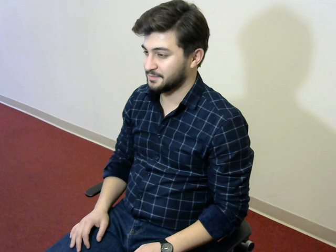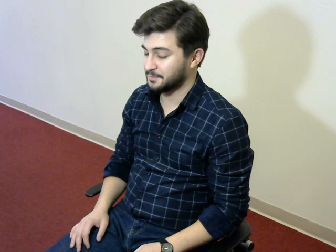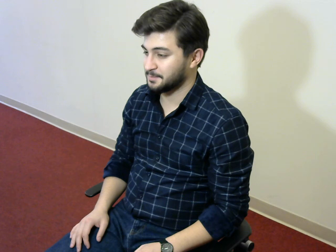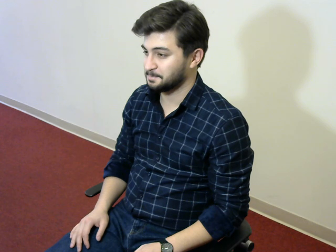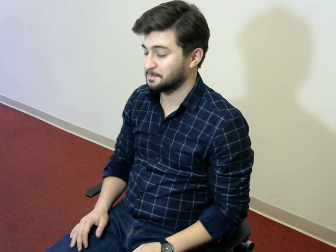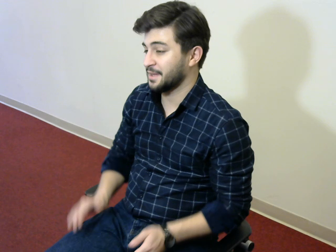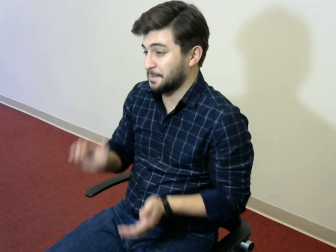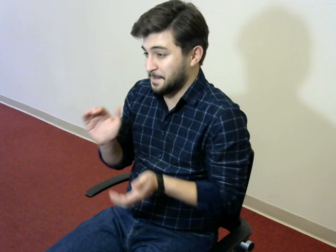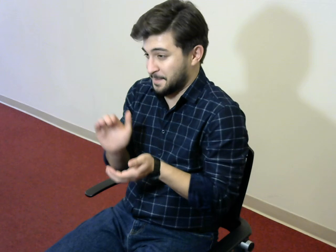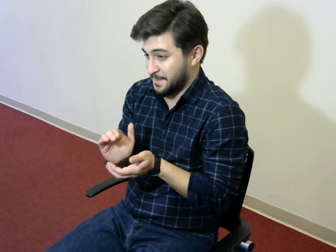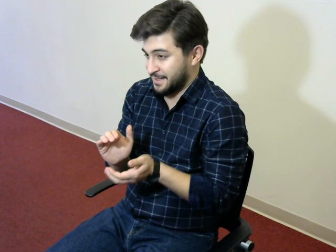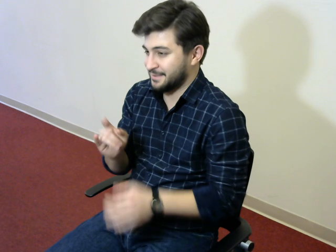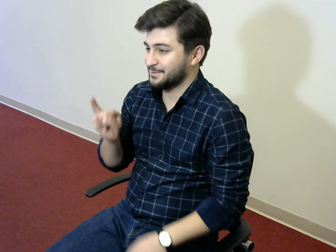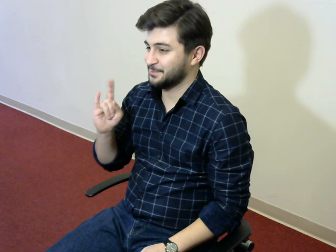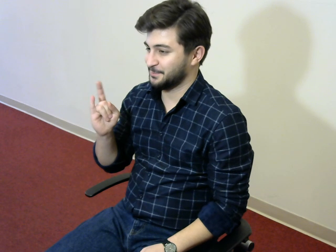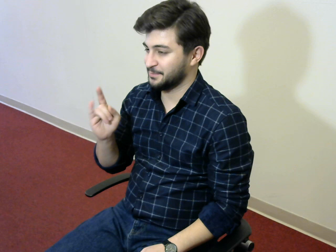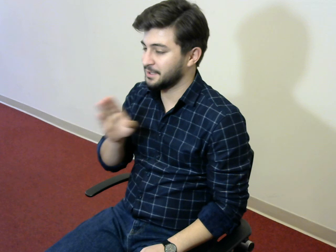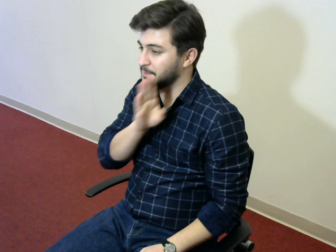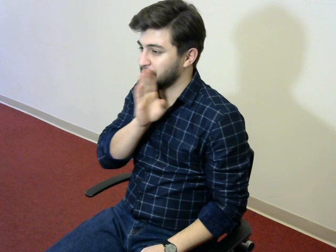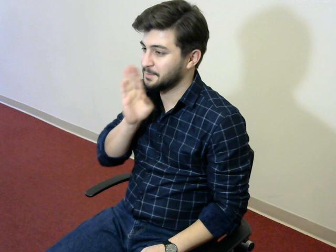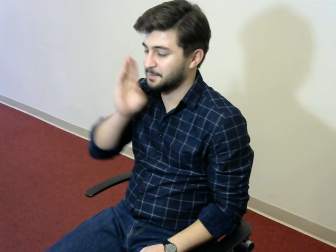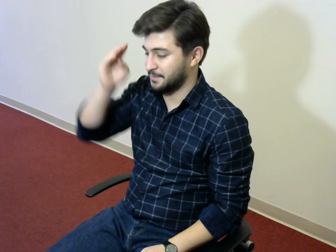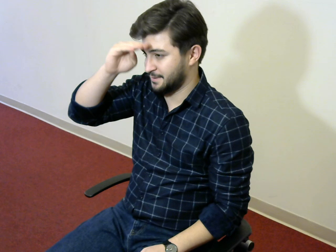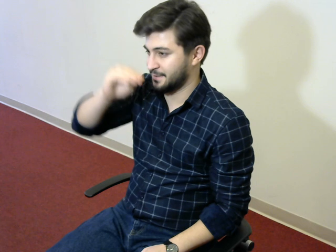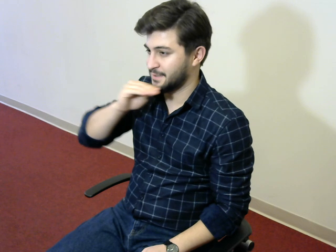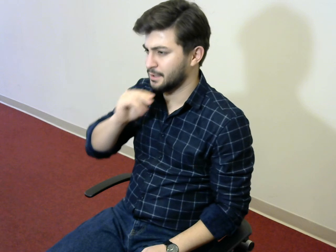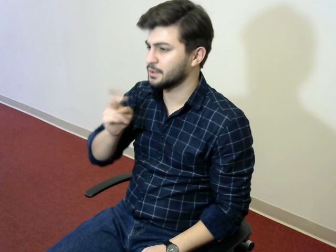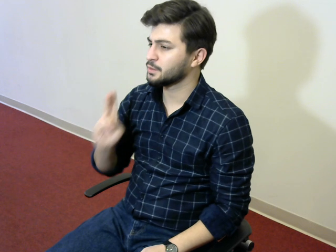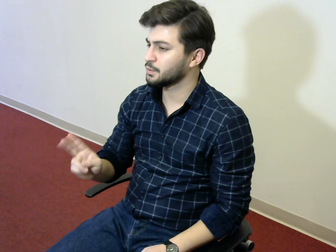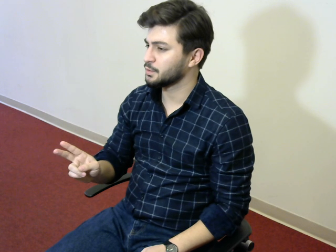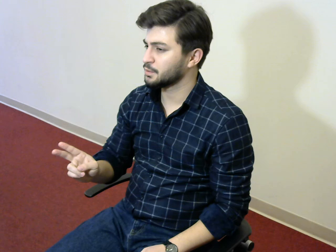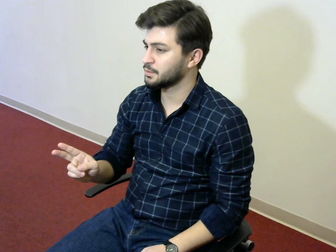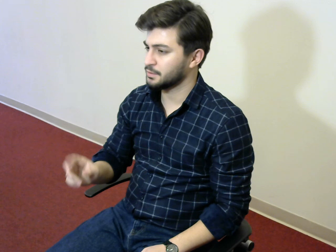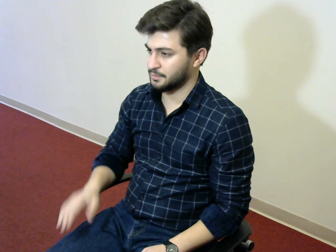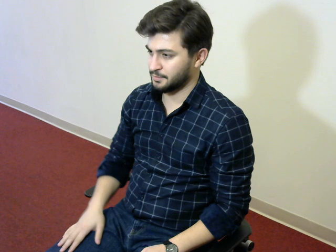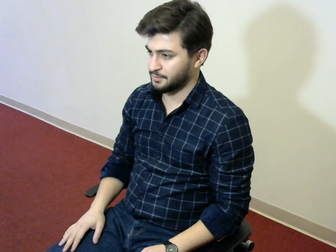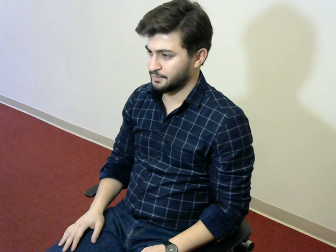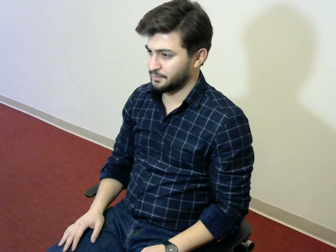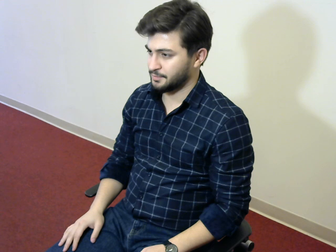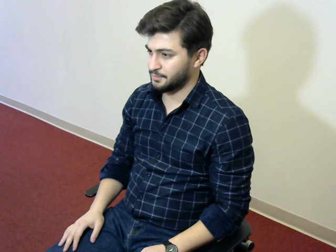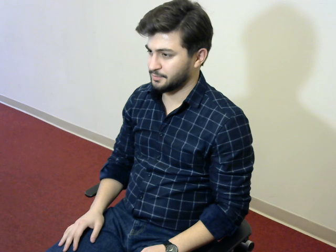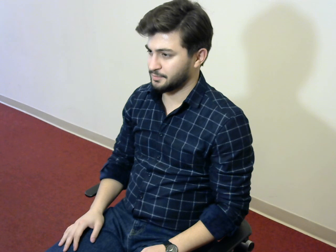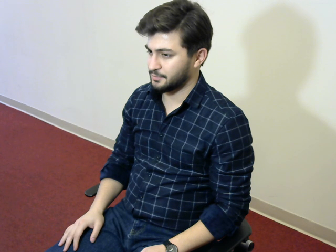Körpə uşağın valideyni kimdir?